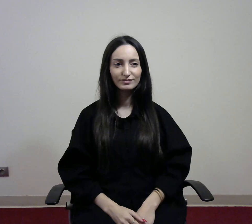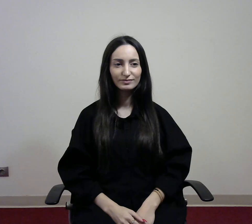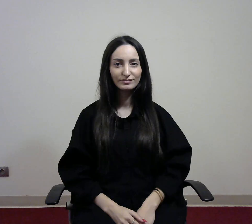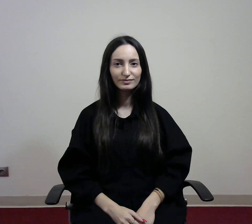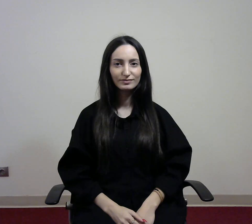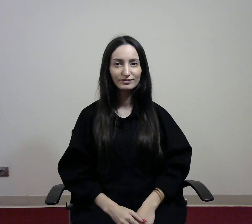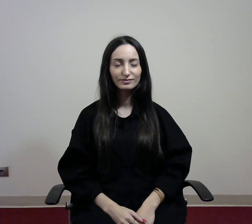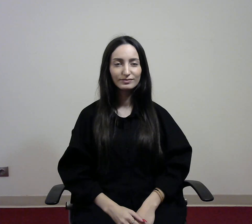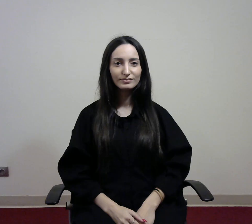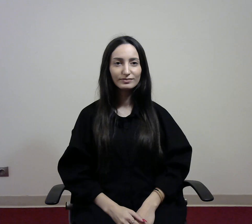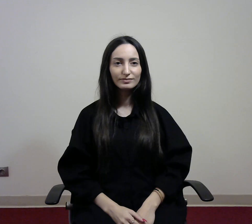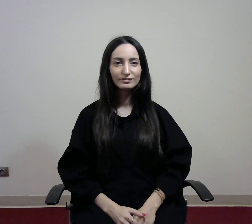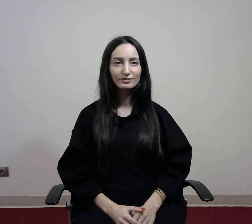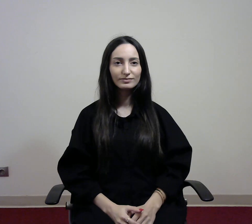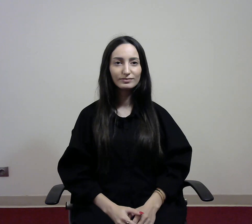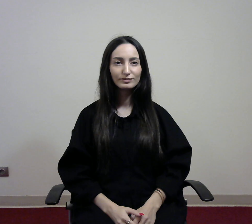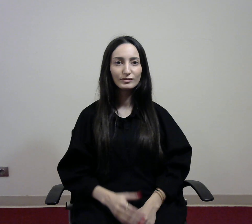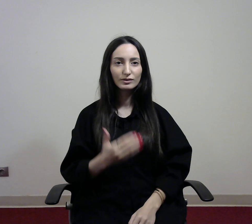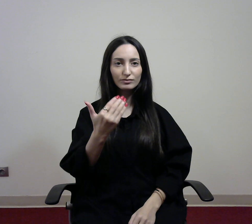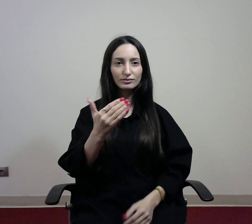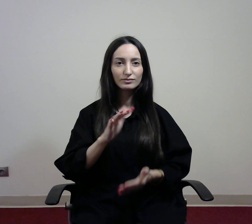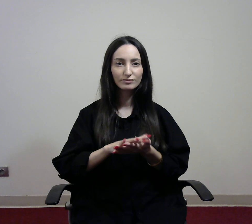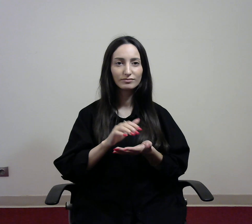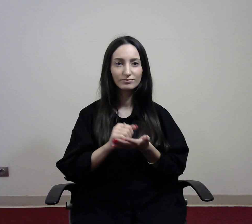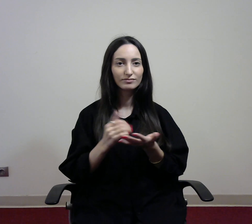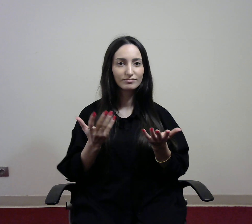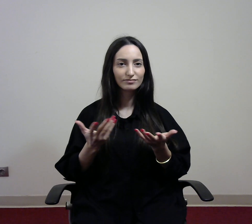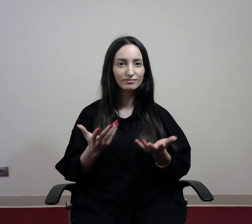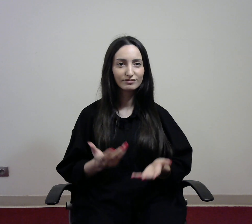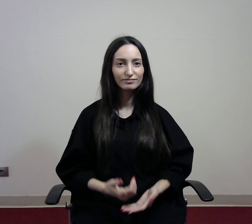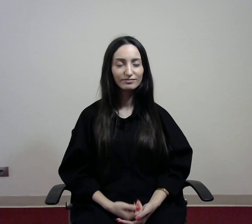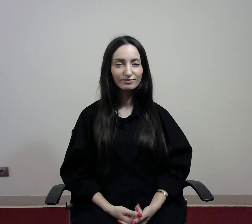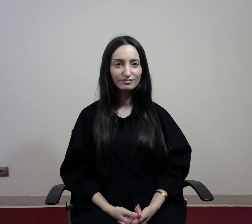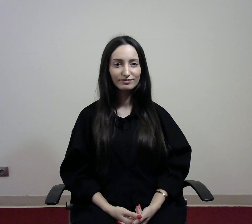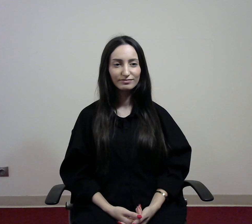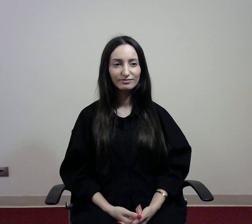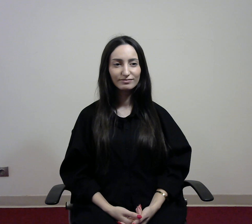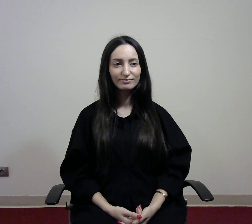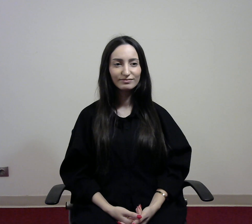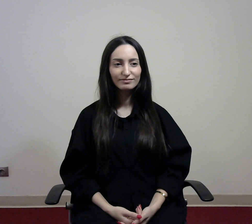Onun bacısı gözəl qızdır